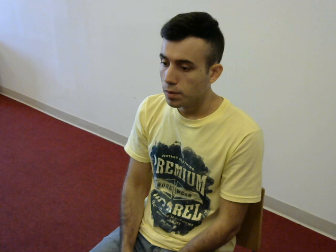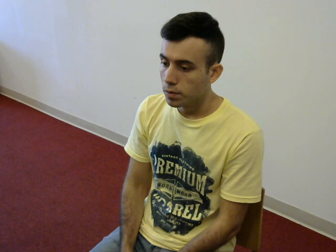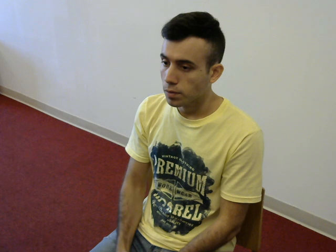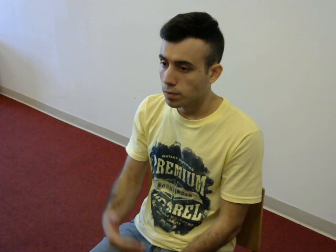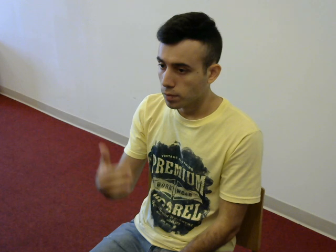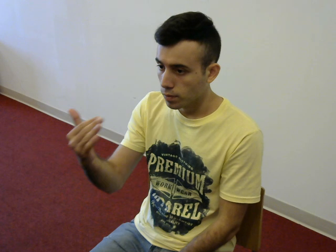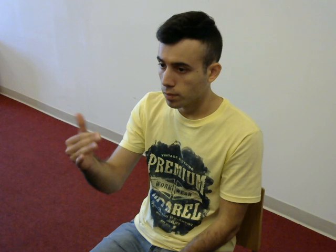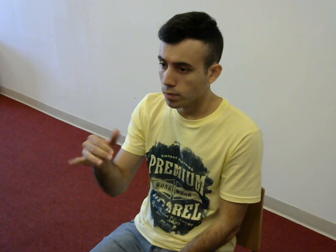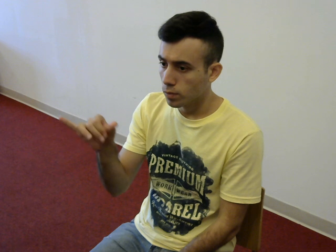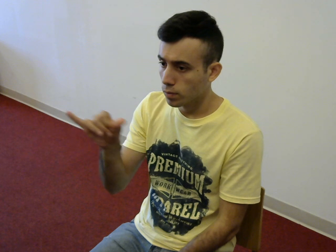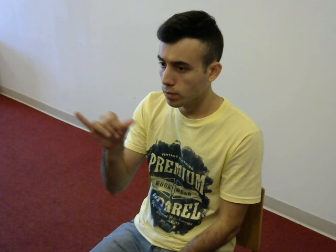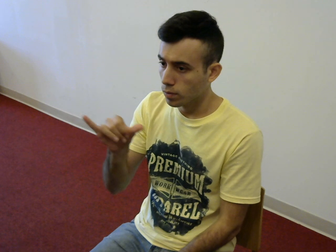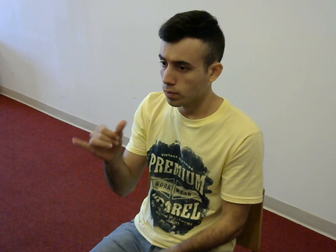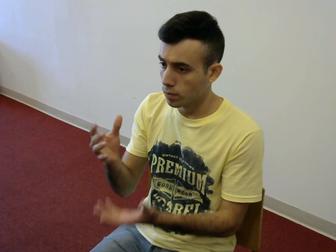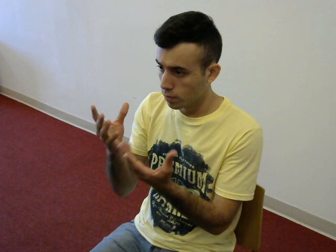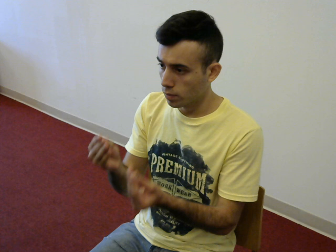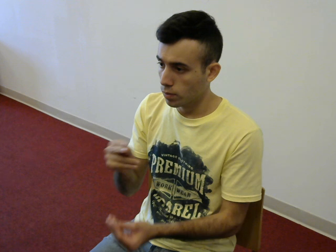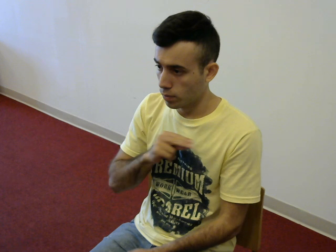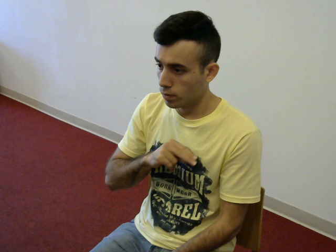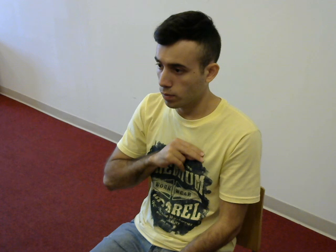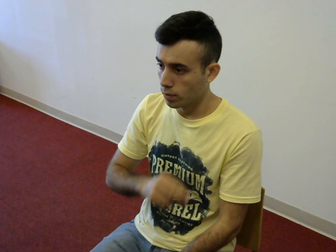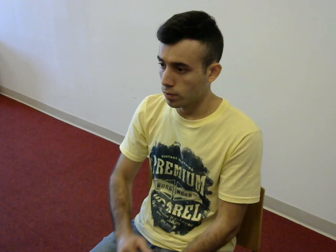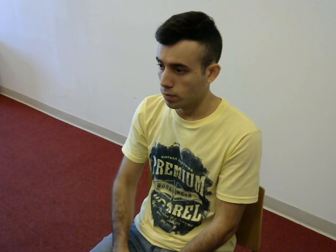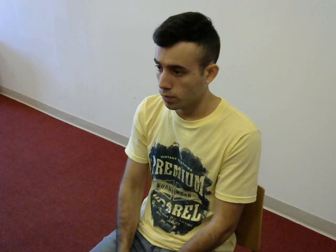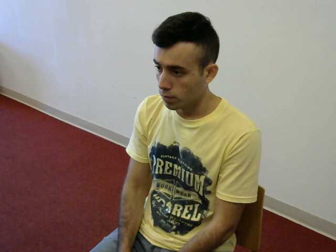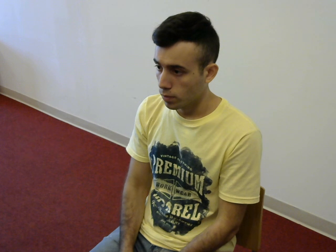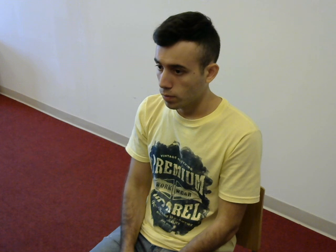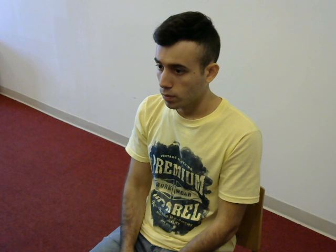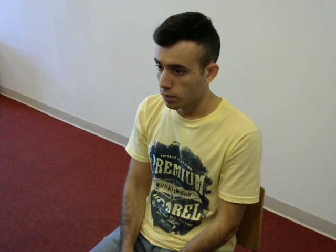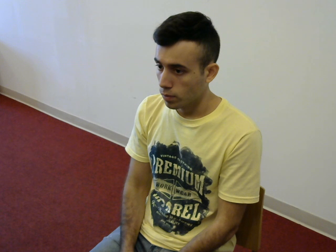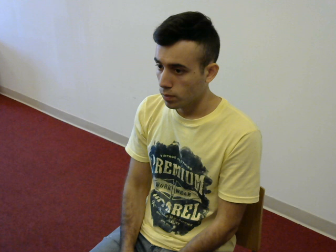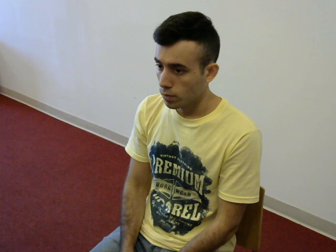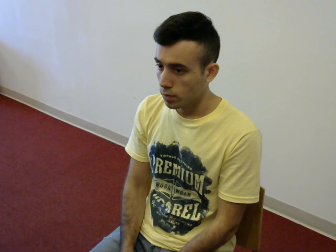Siz şənbə günü işləyirsiz?